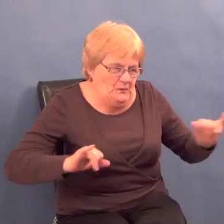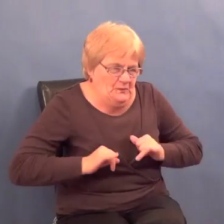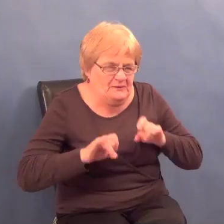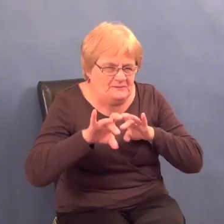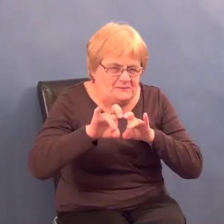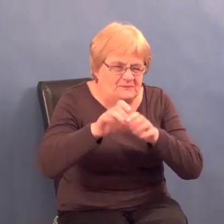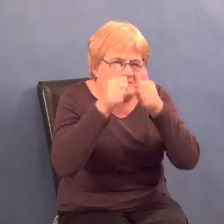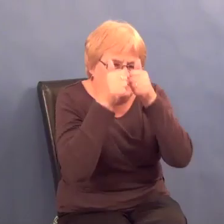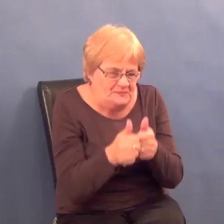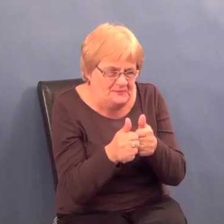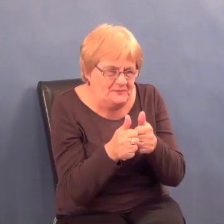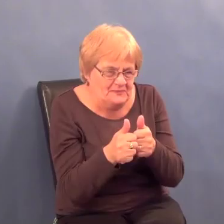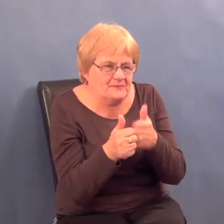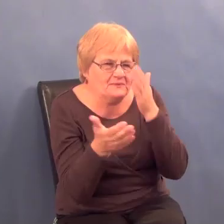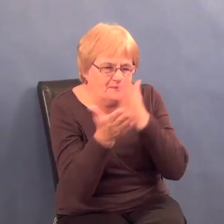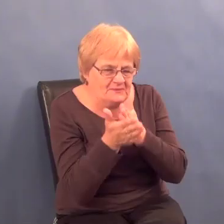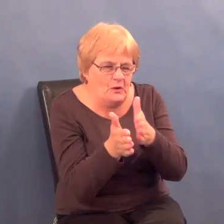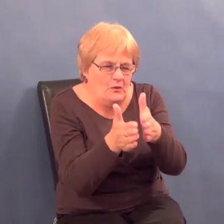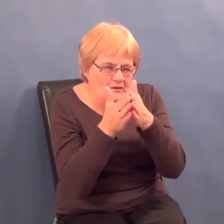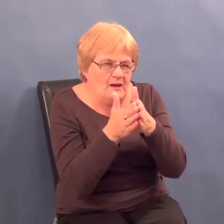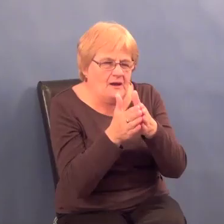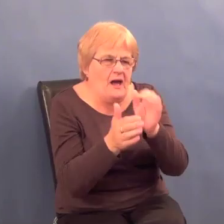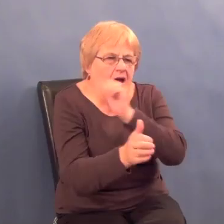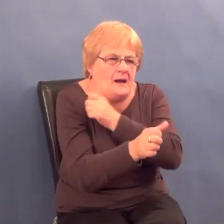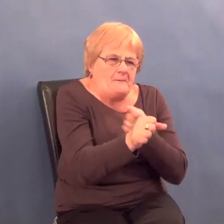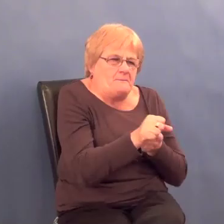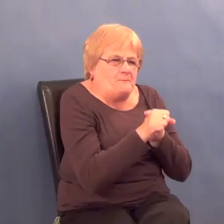Biegnie, zatrzymuje się, chowa się i rzuca kamienie w okna.